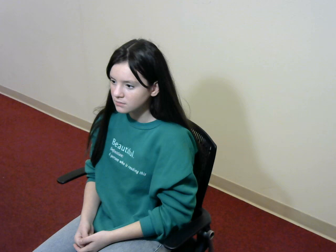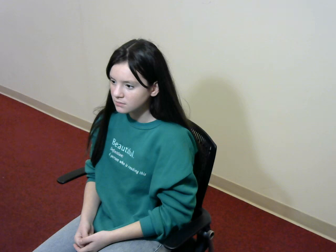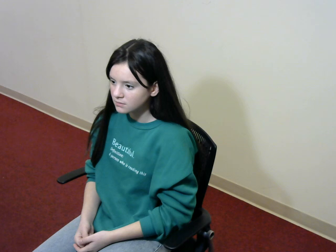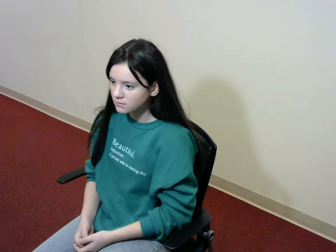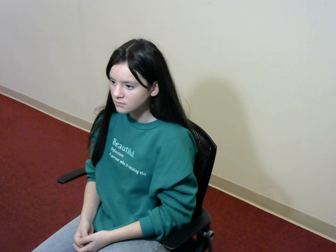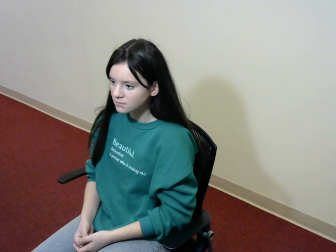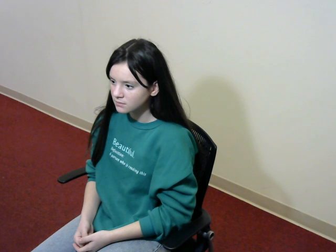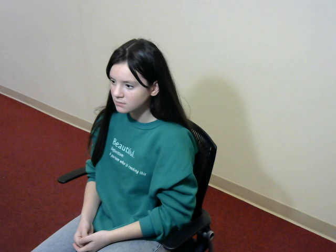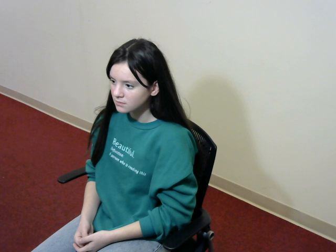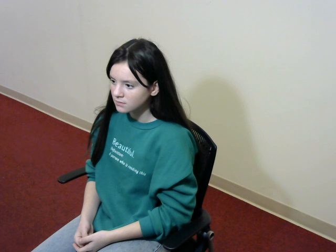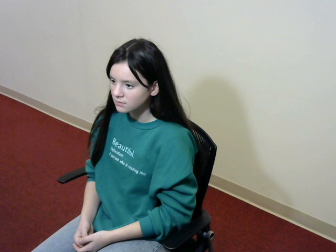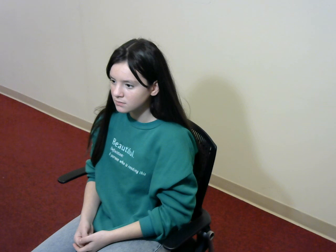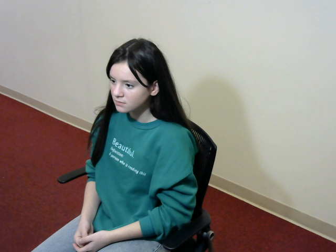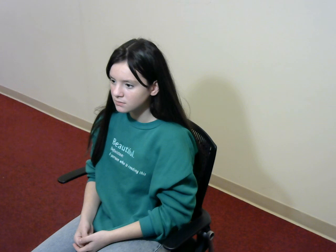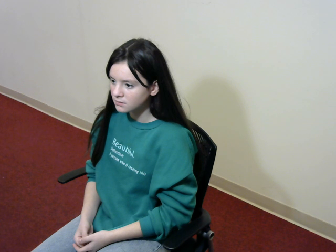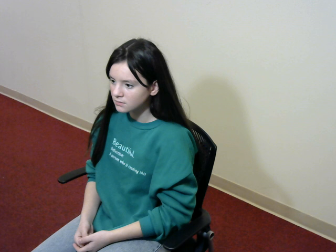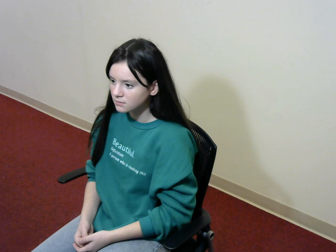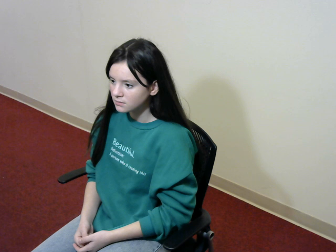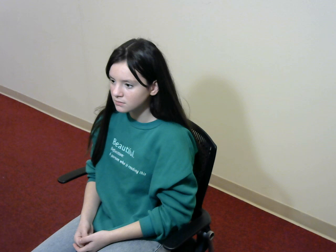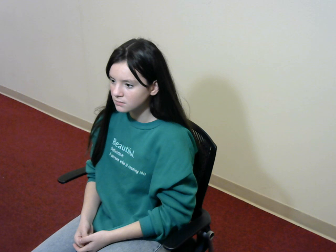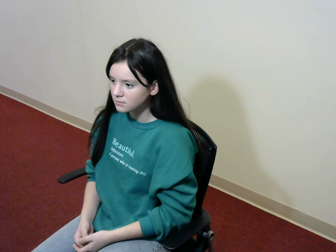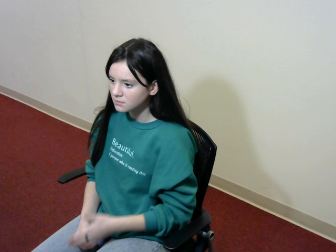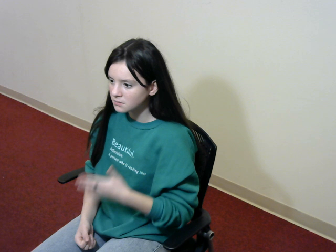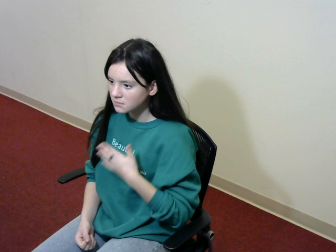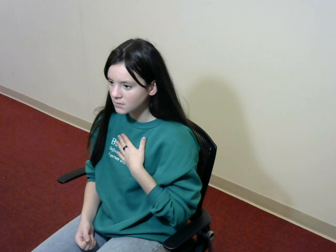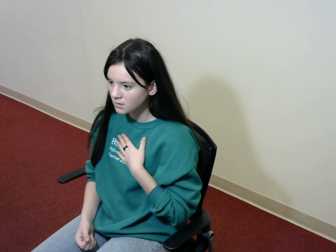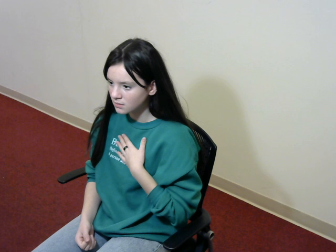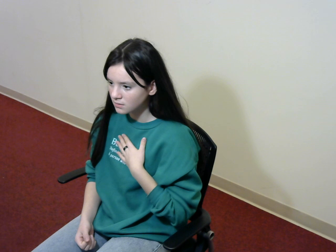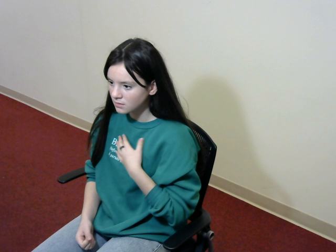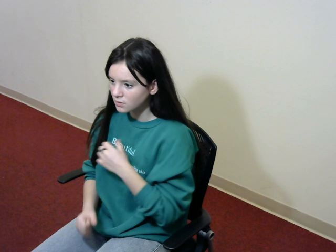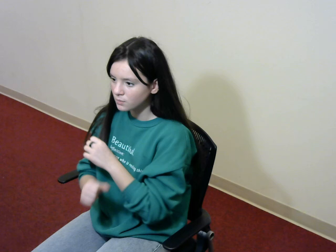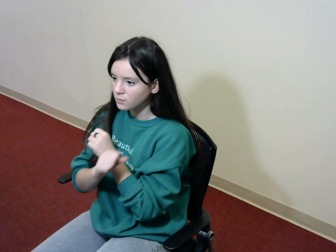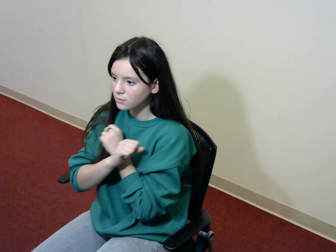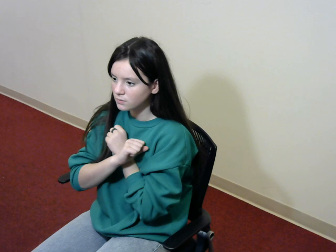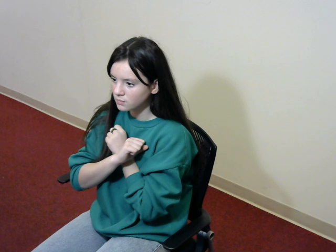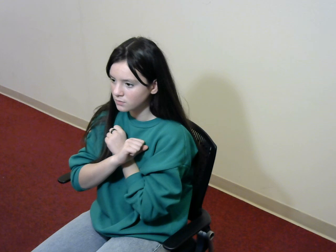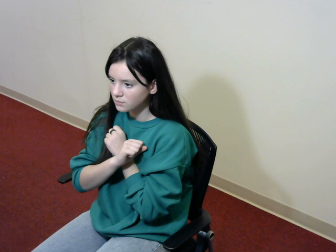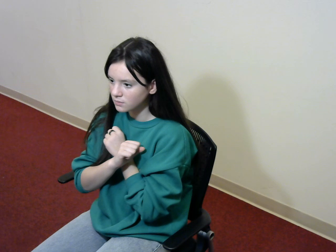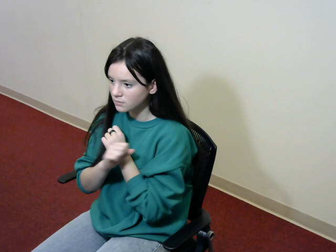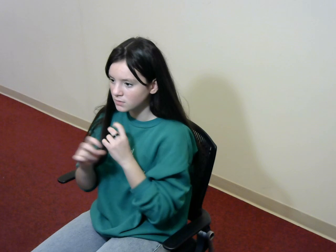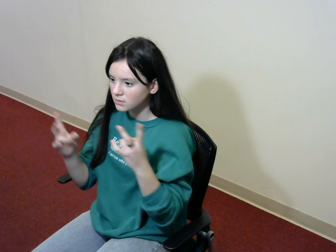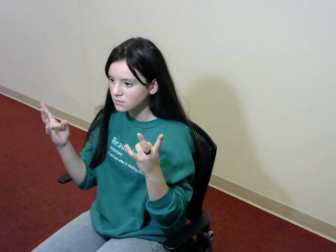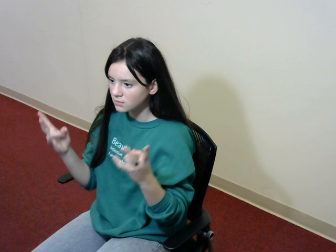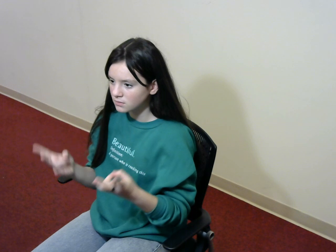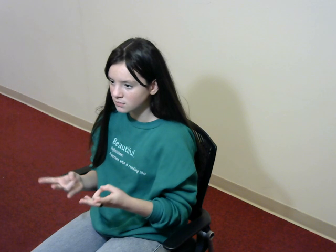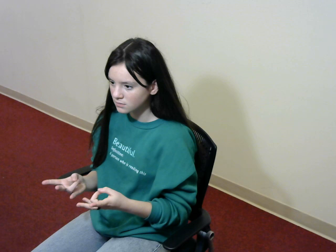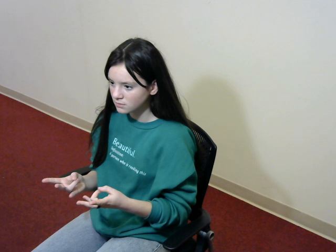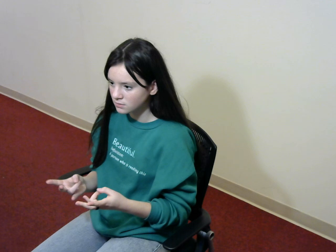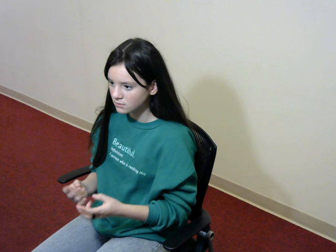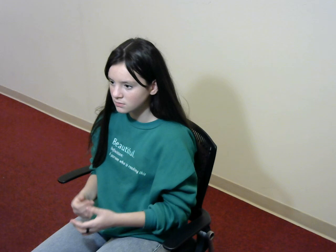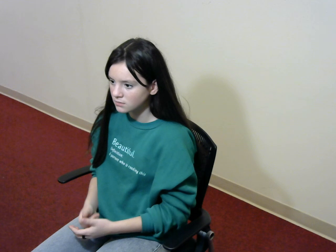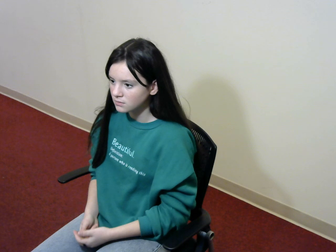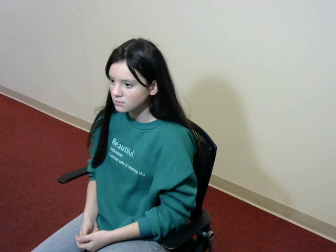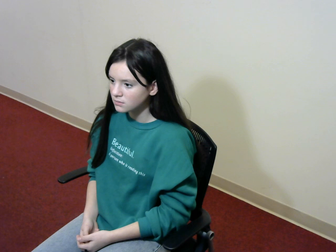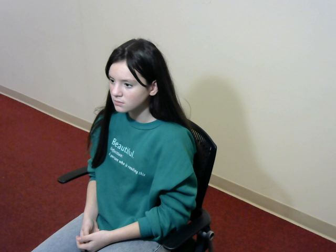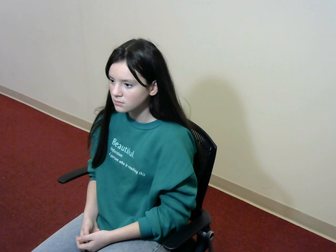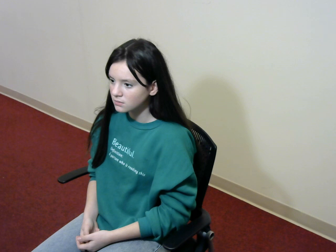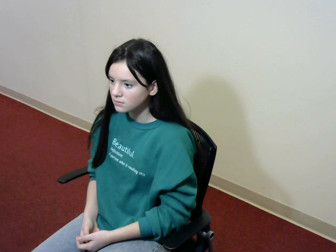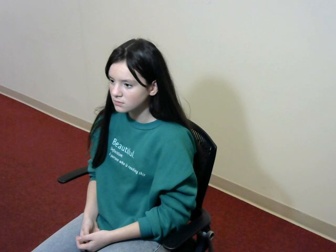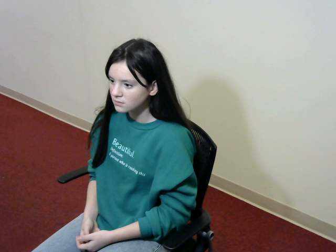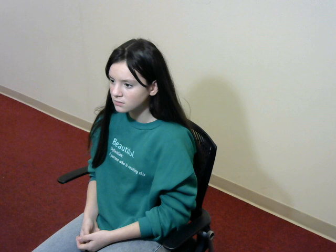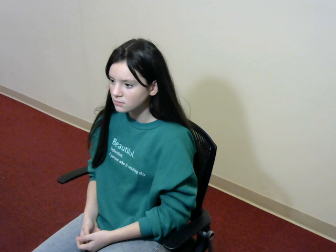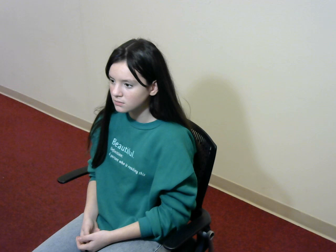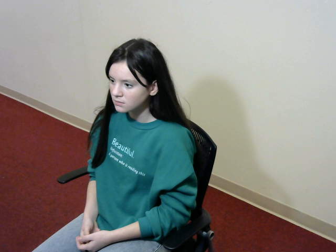Mənə istirahət etmək lazımdır